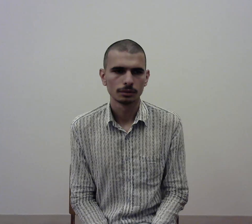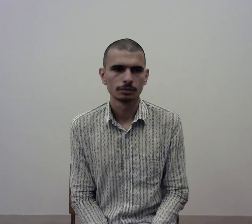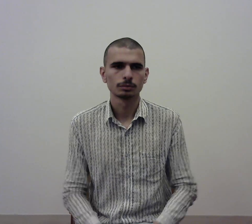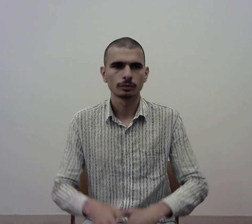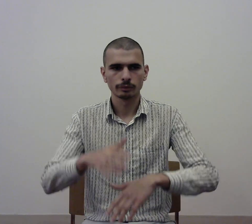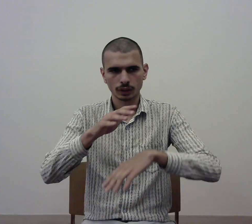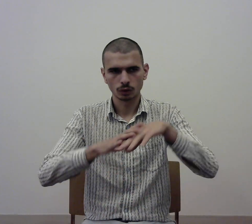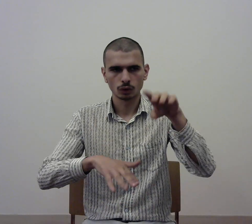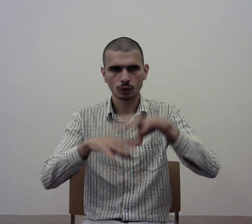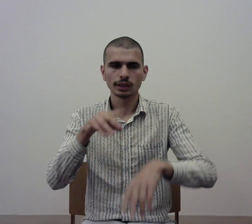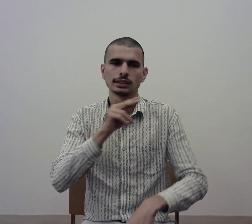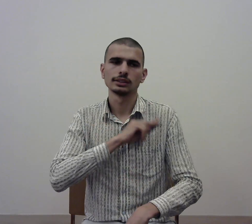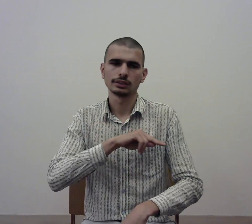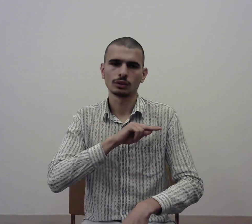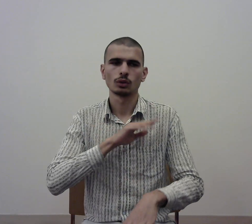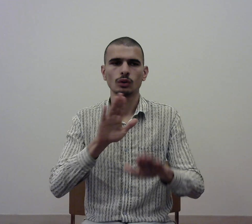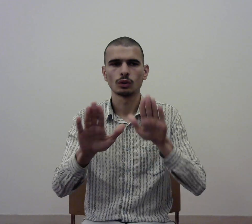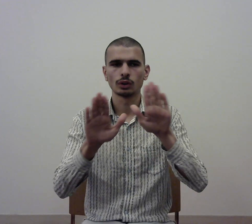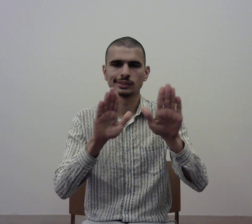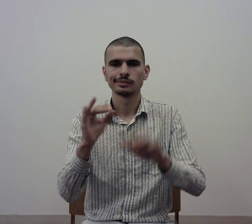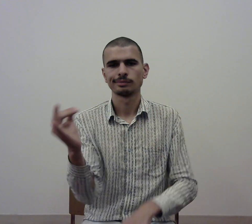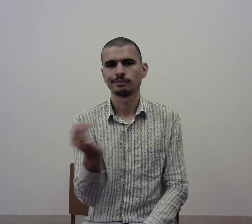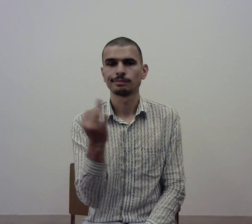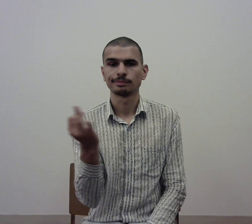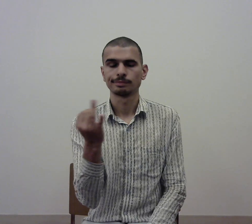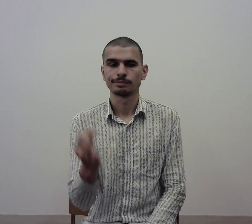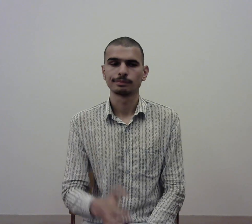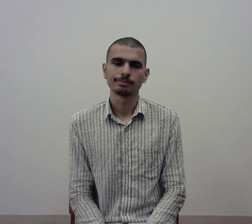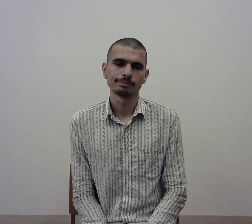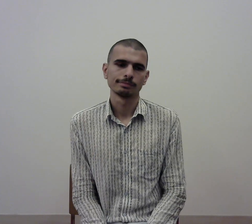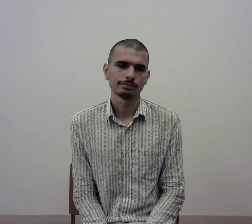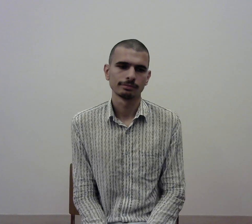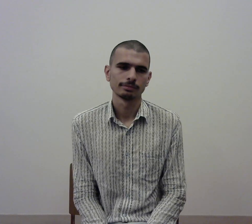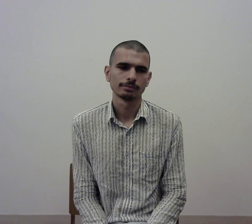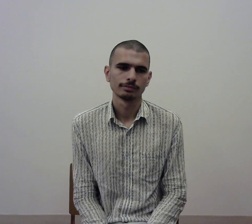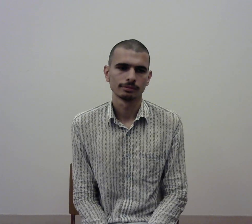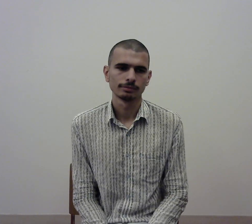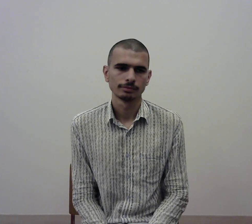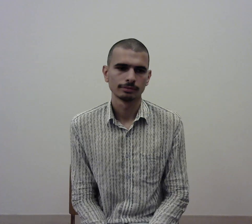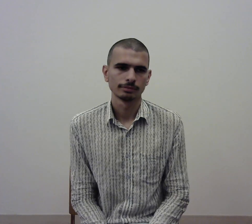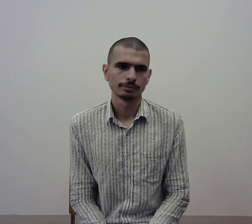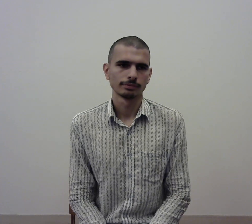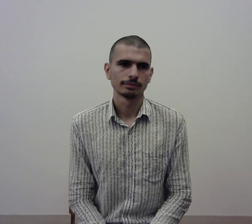Əl işləri sərgisi maraqlı idi